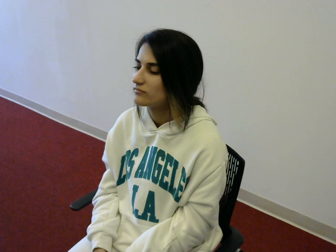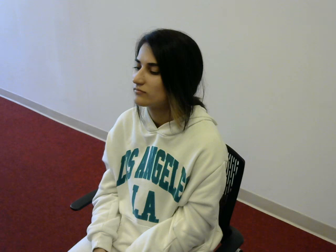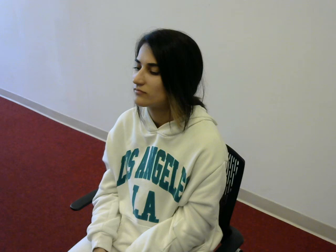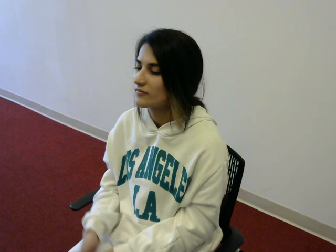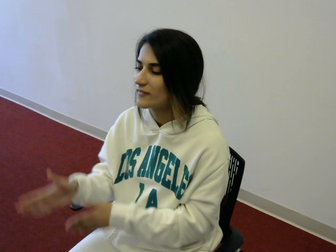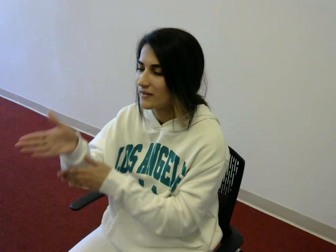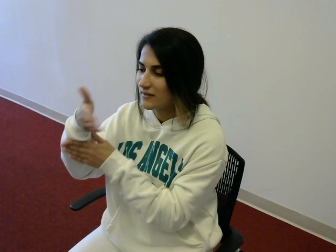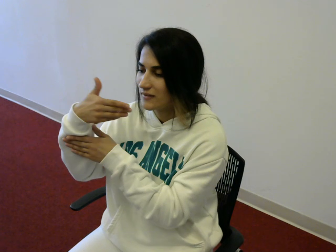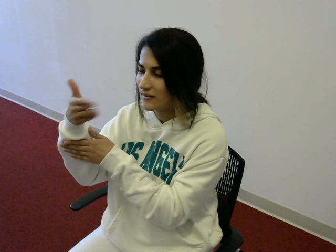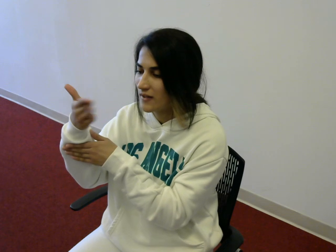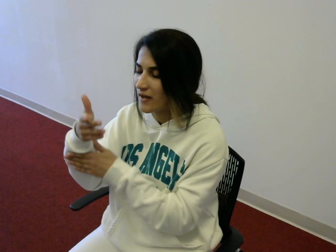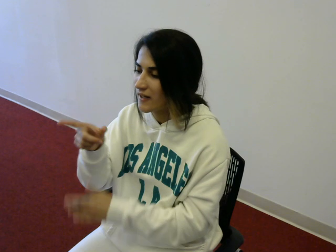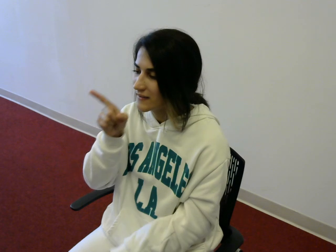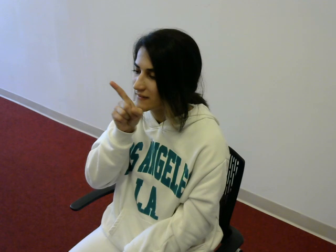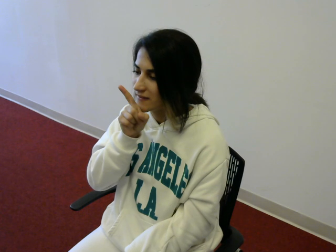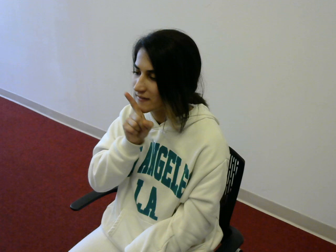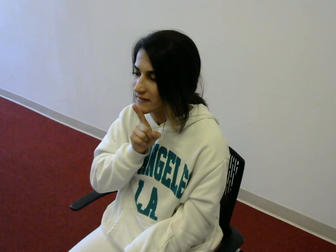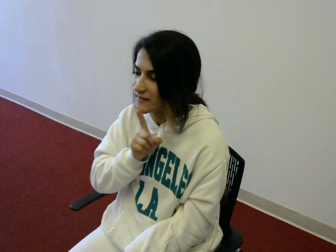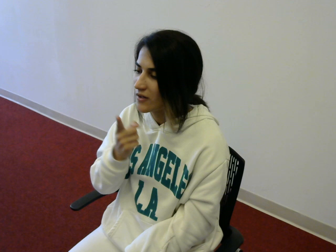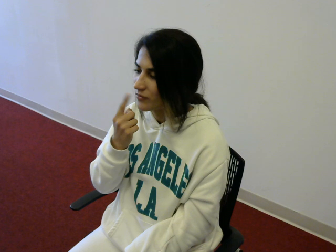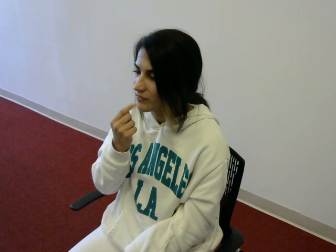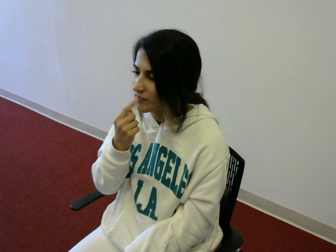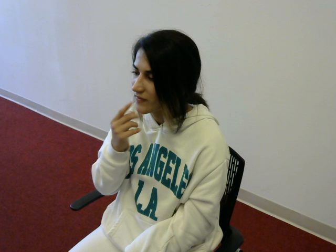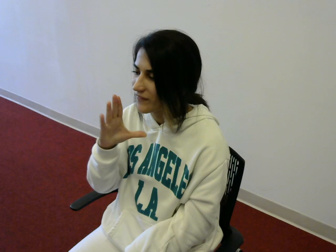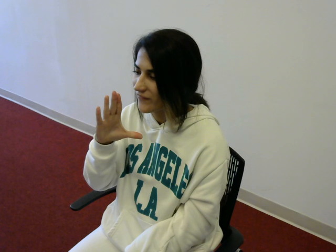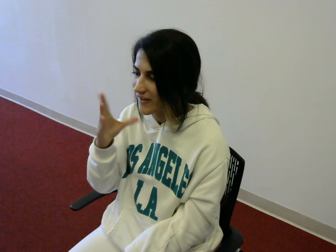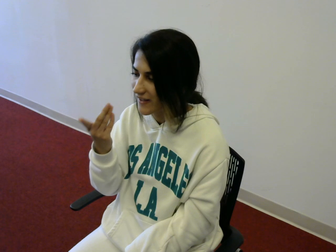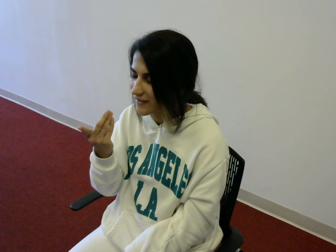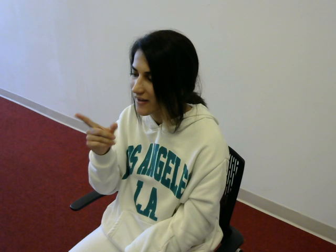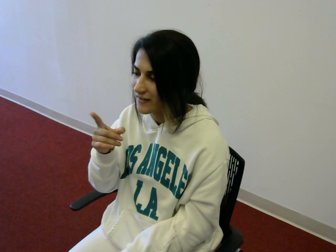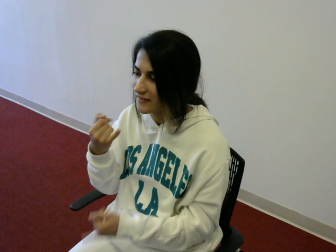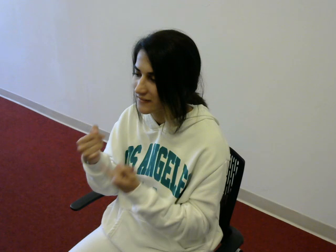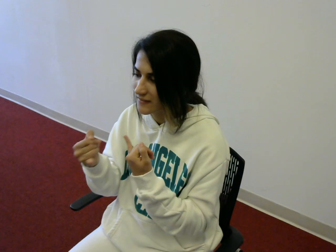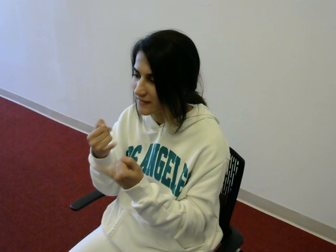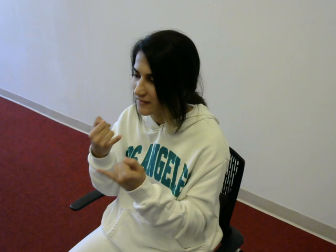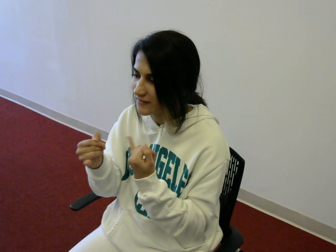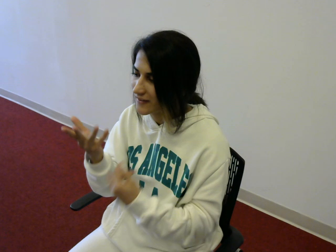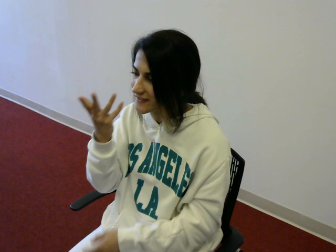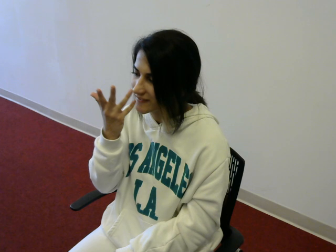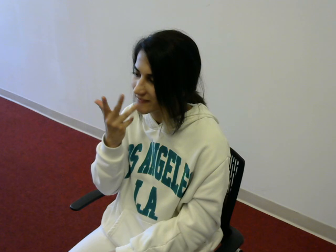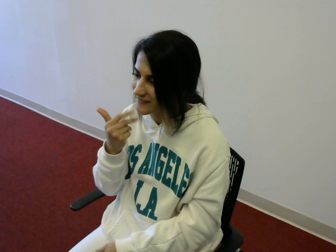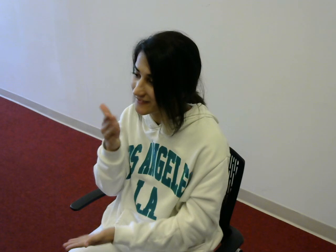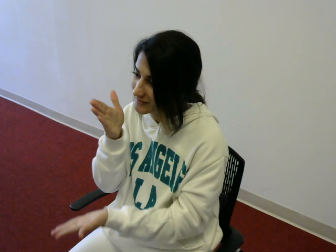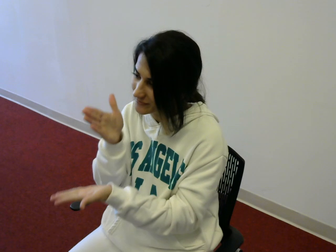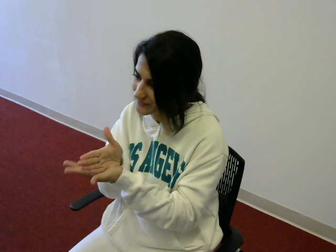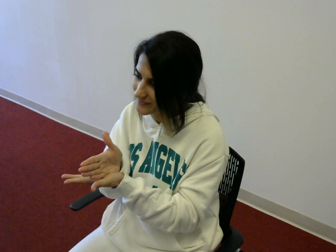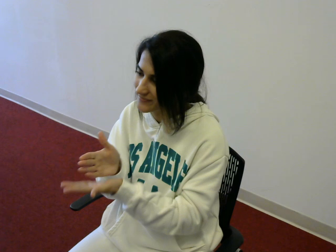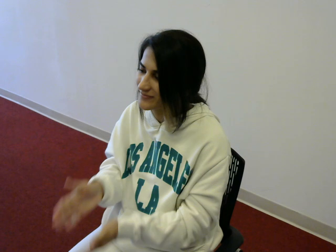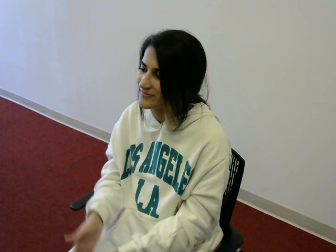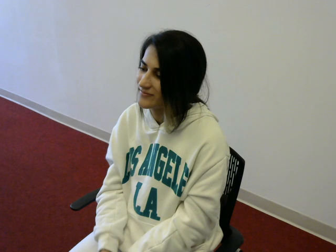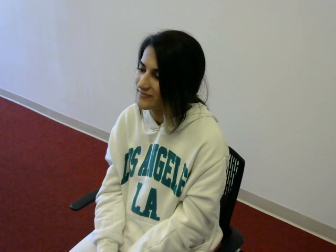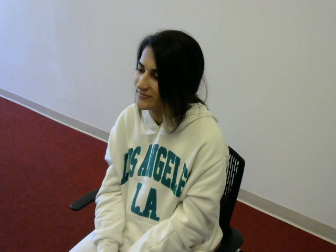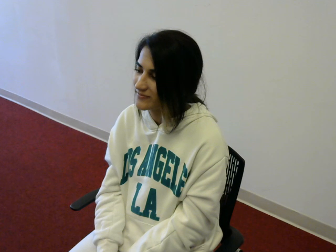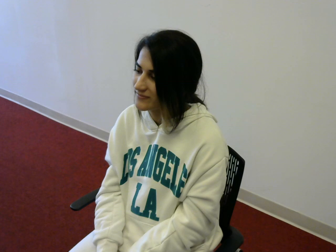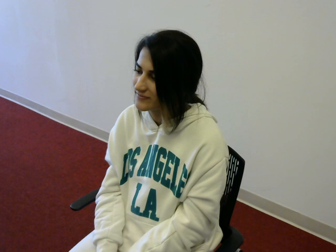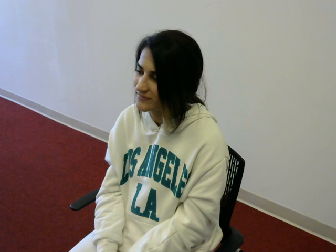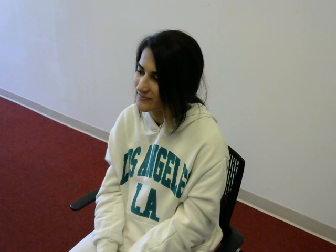Bayrağımızda mavi, qırmızı və yaşıl rənglər var